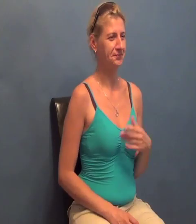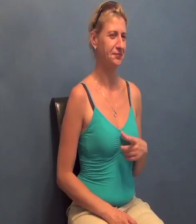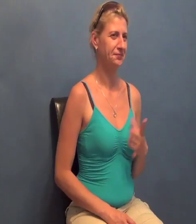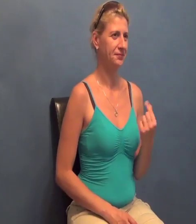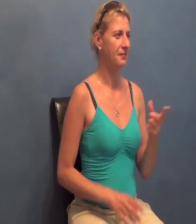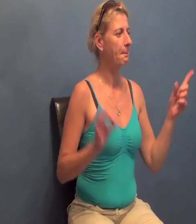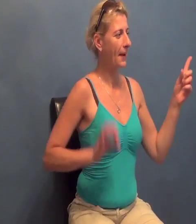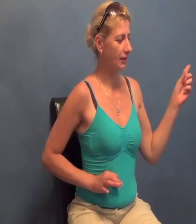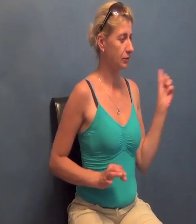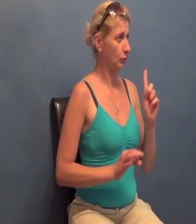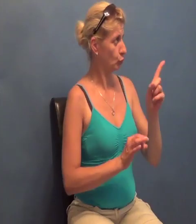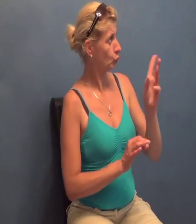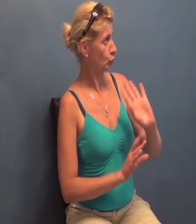Pani podchodzi i pyta, czy już skończone.